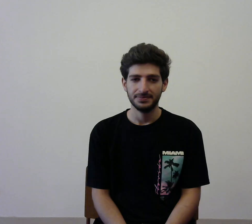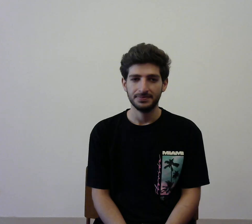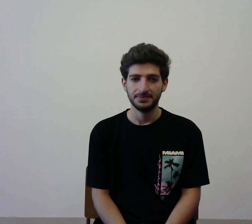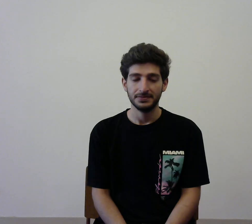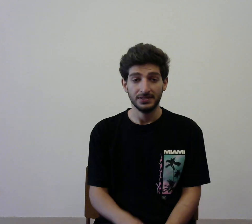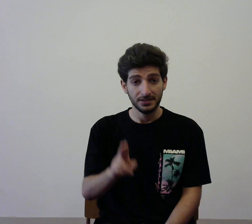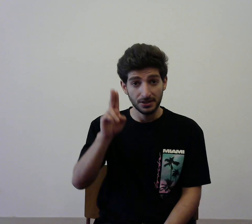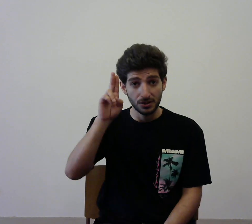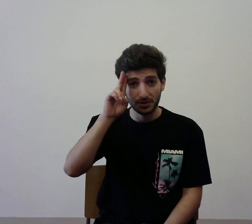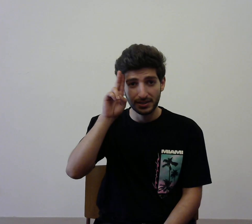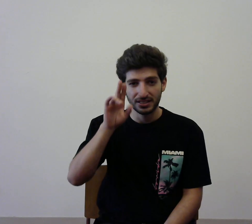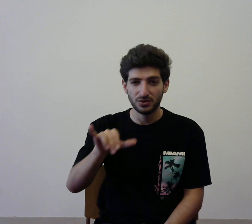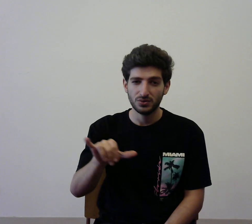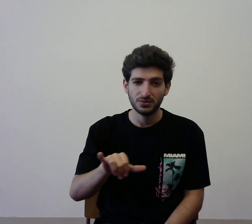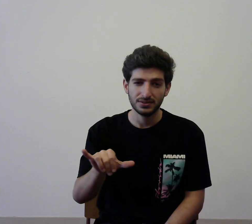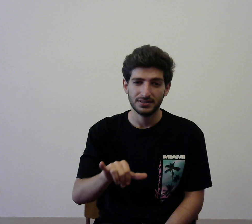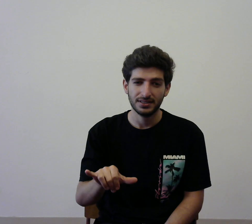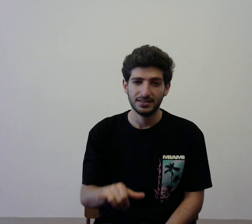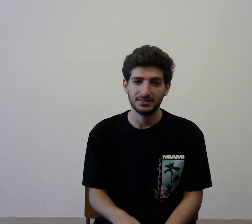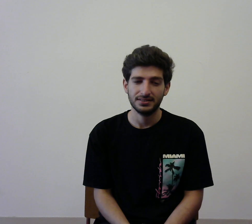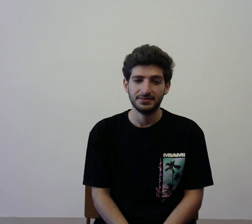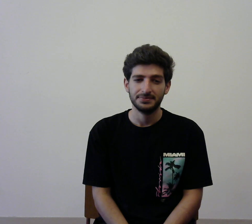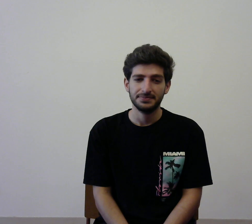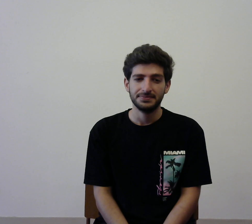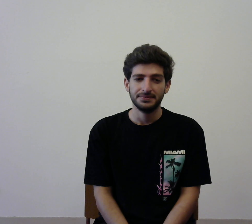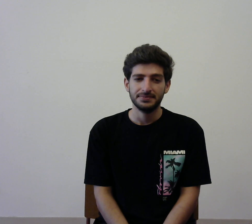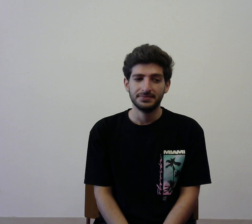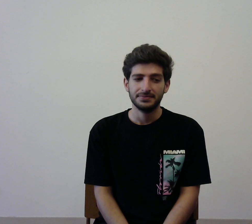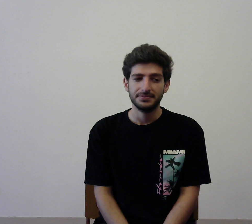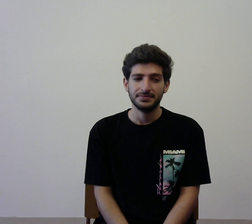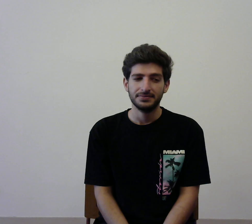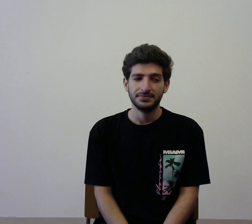Ayaqyolu hardadır?